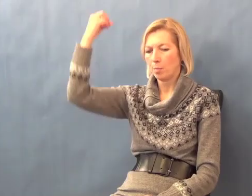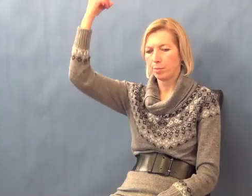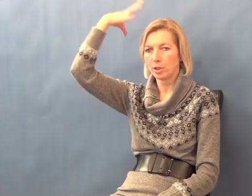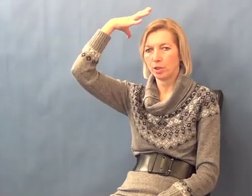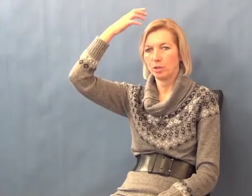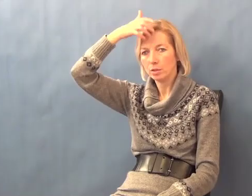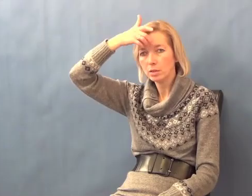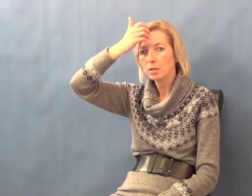Ale prysznic?